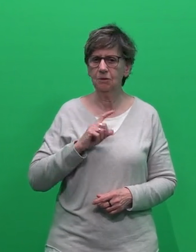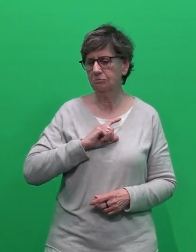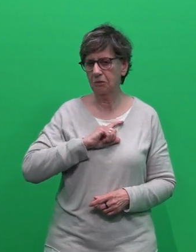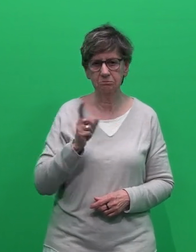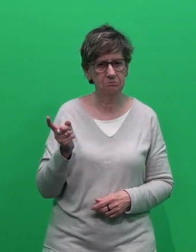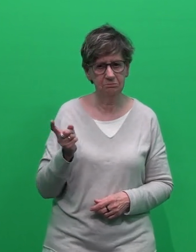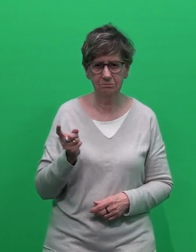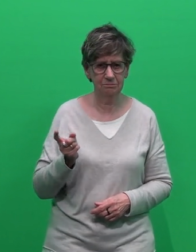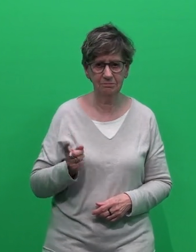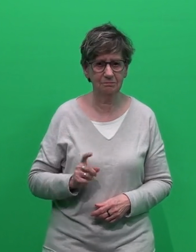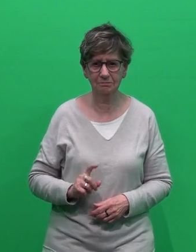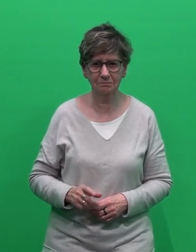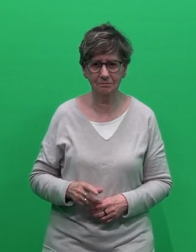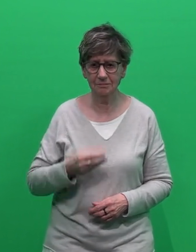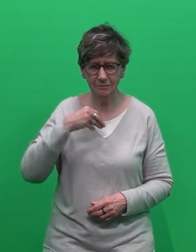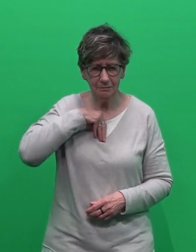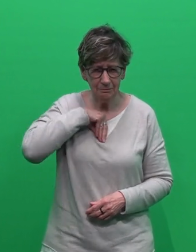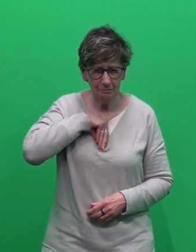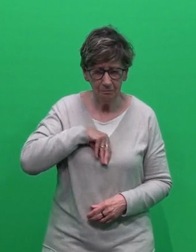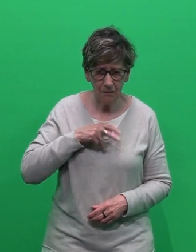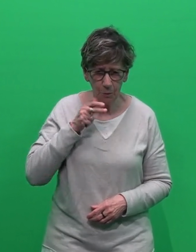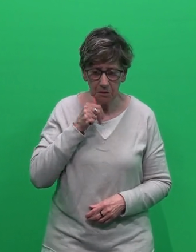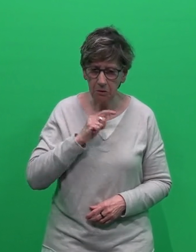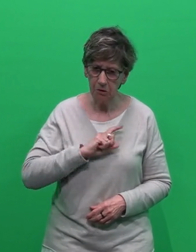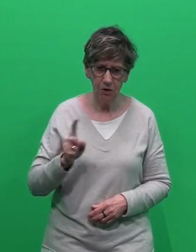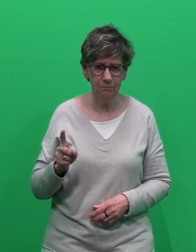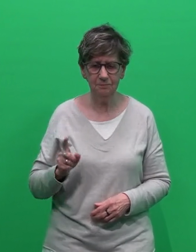No, no em fa mal quan empasso menjar.